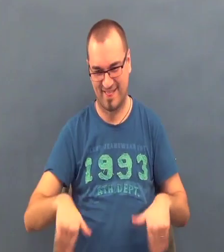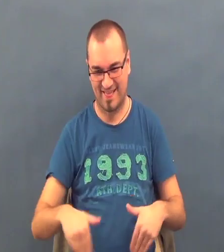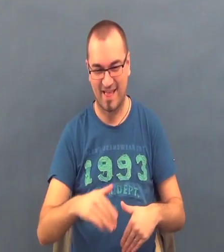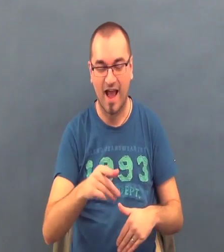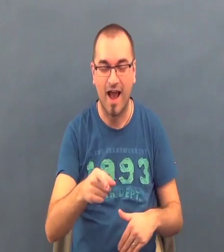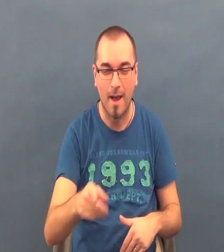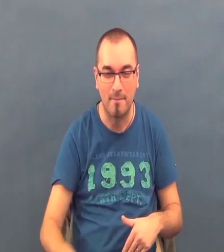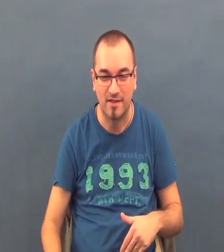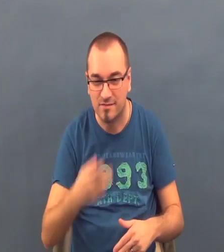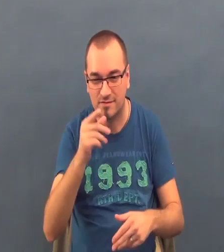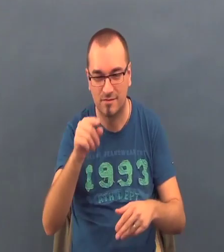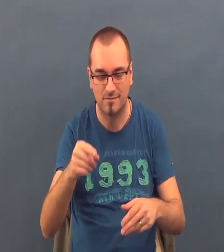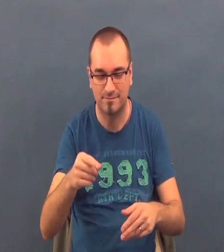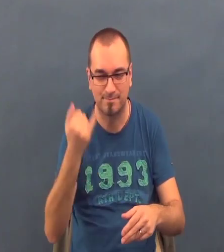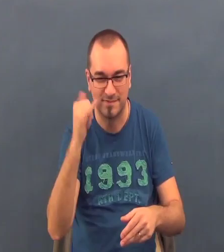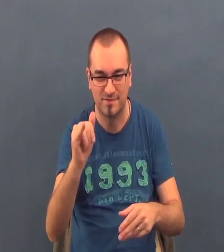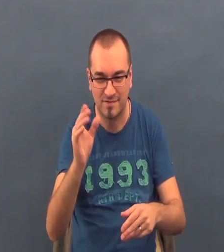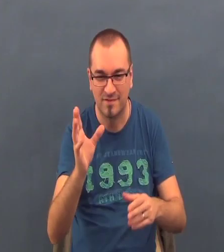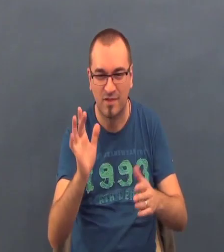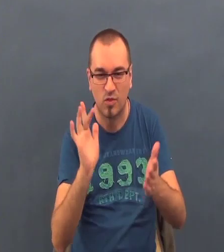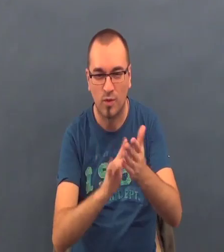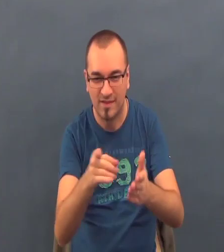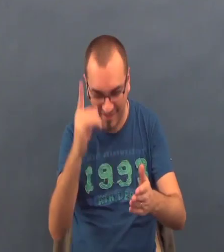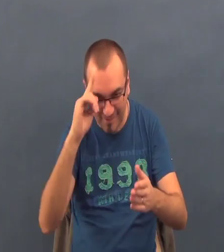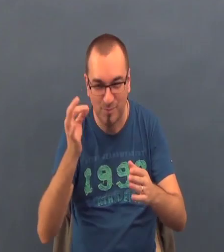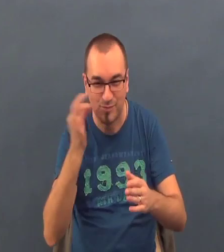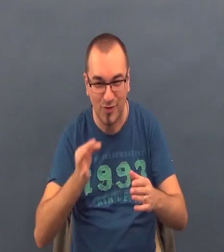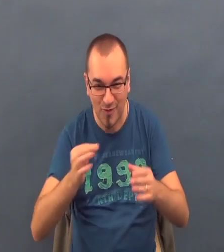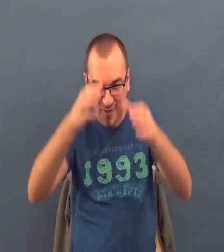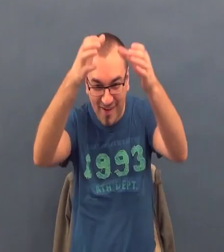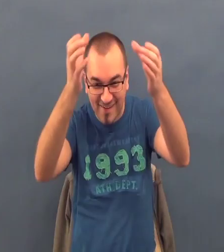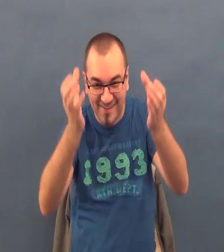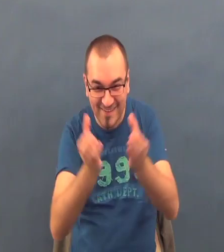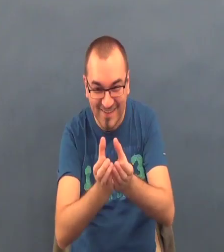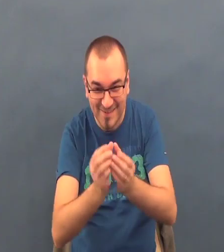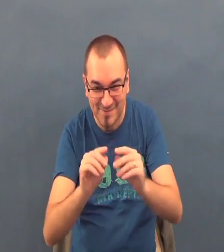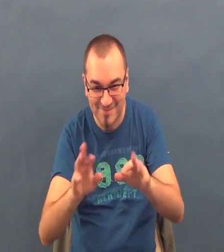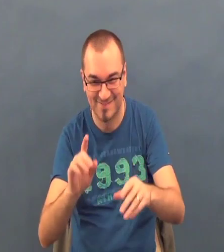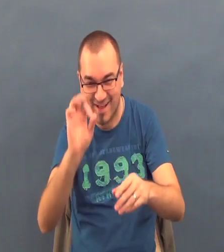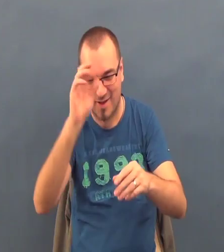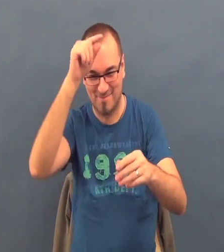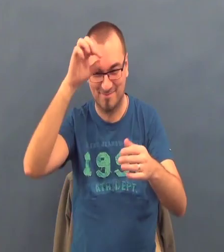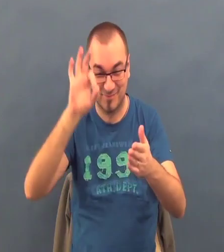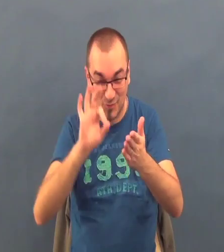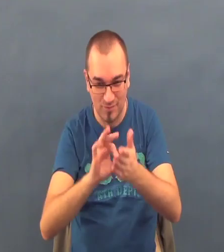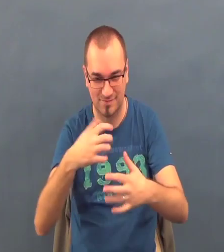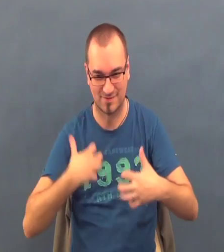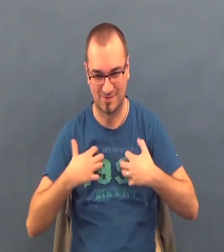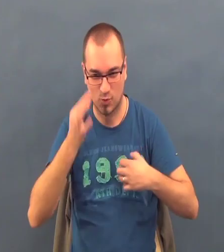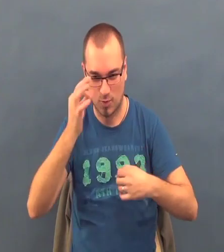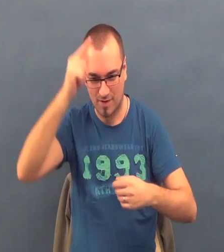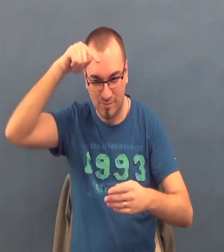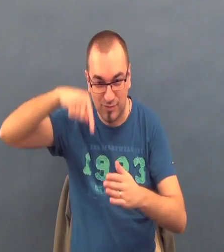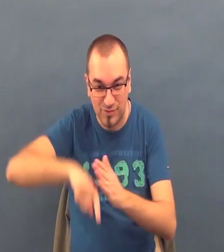A pies popełnił błąd, dotykając, wiesz, pszczelego ula, dlatego pszczoły się zezłościły i wyleciały z ula.